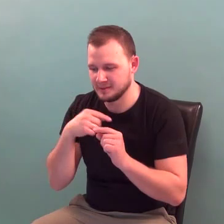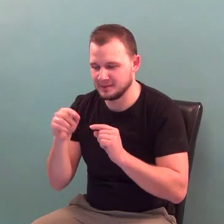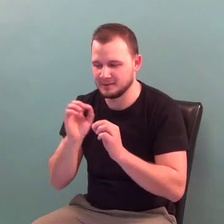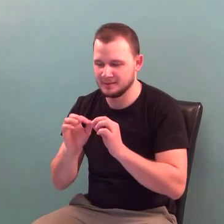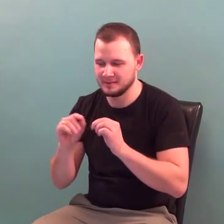Ja szacuję...